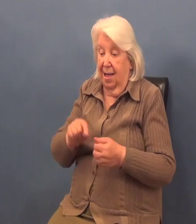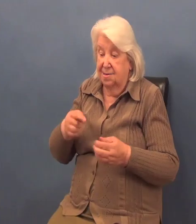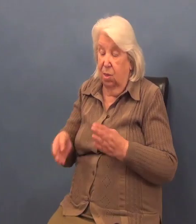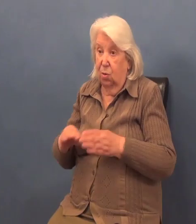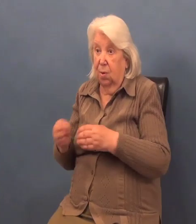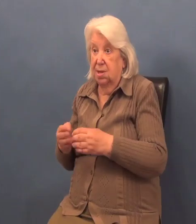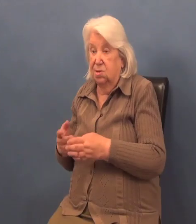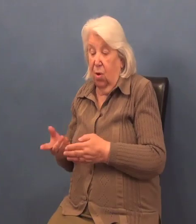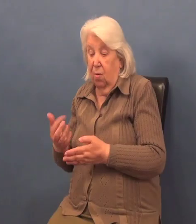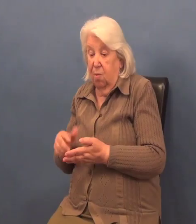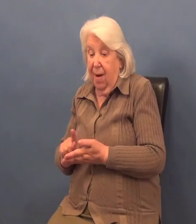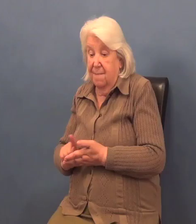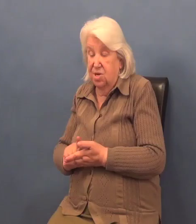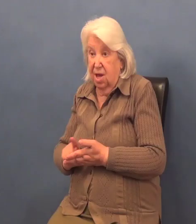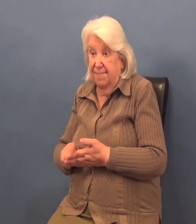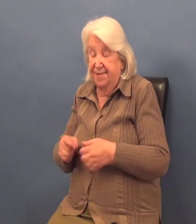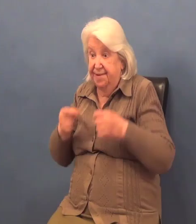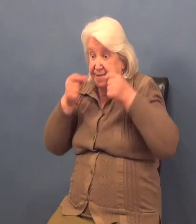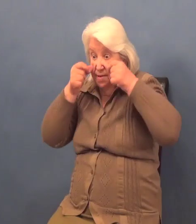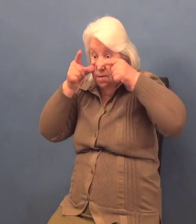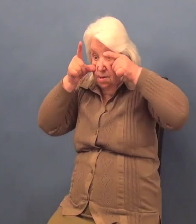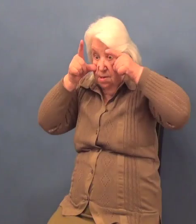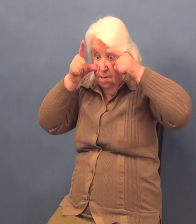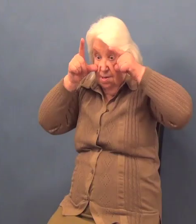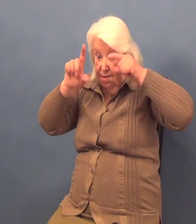A z drugiej strony pojawia się myszka i otwiera oczy bardzo szeroko.